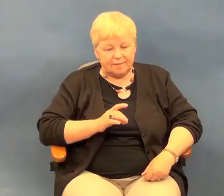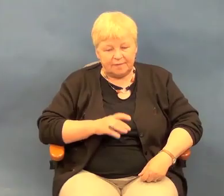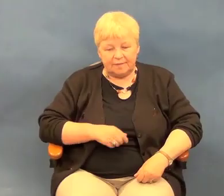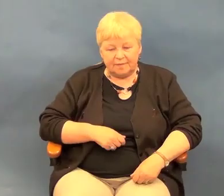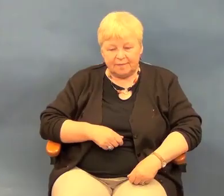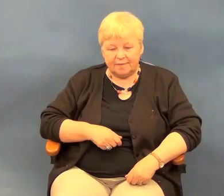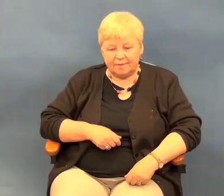Tak, tak.